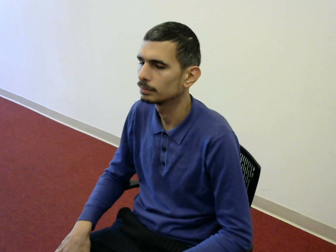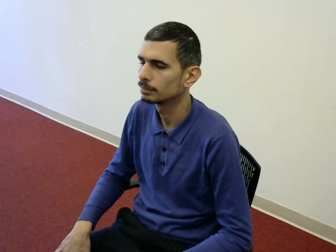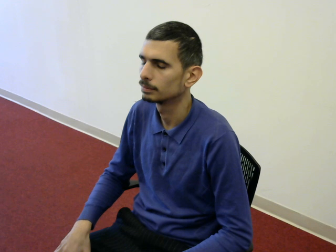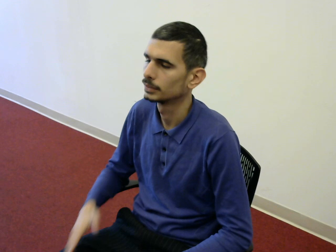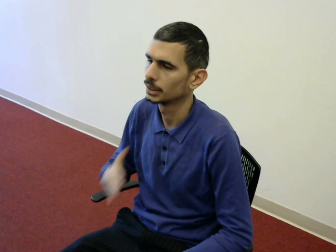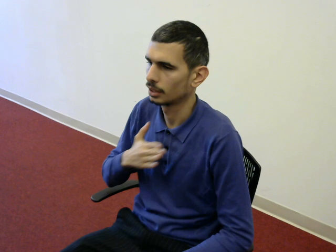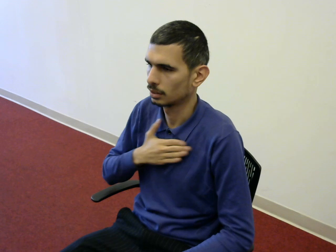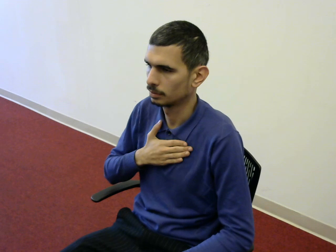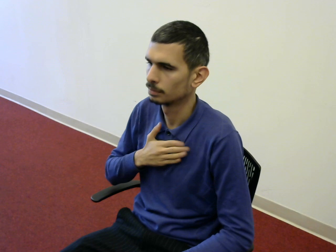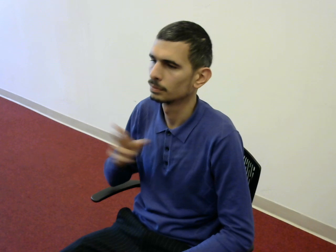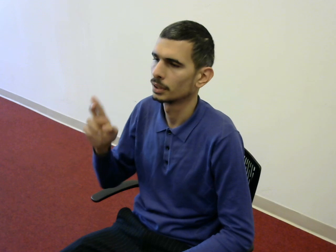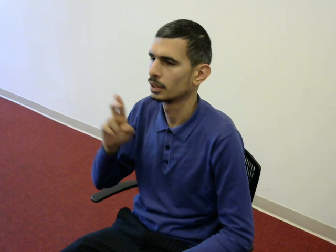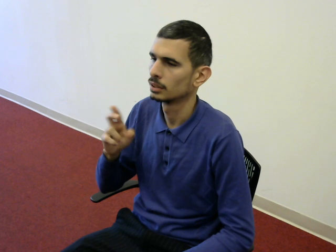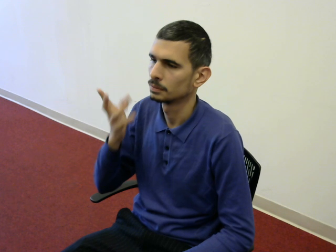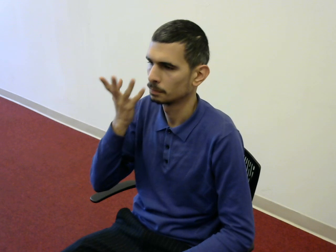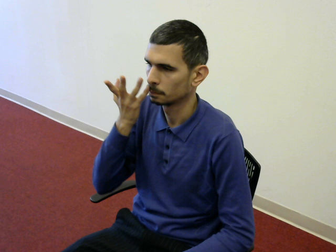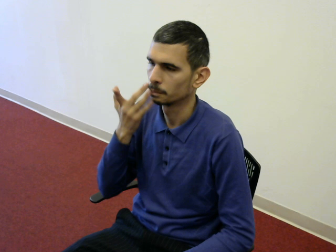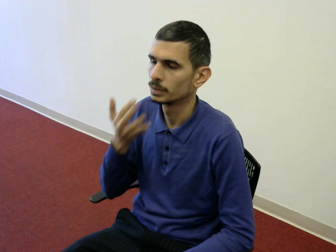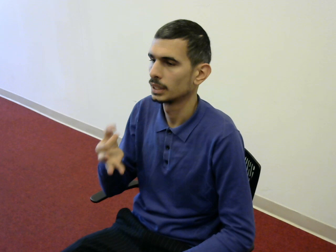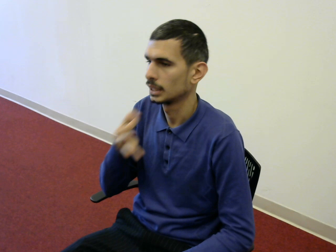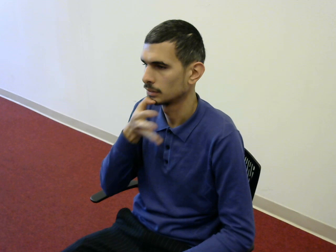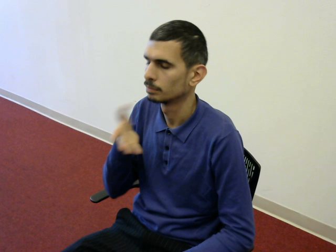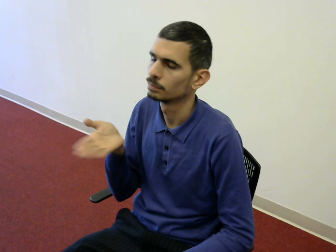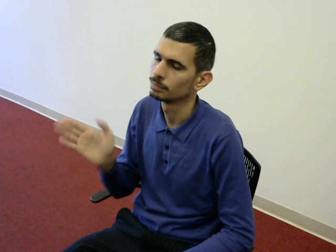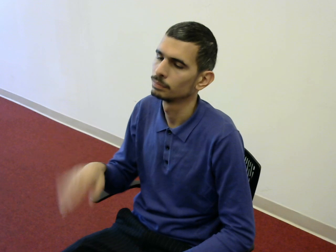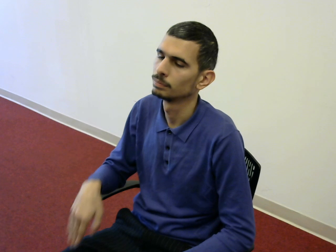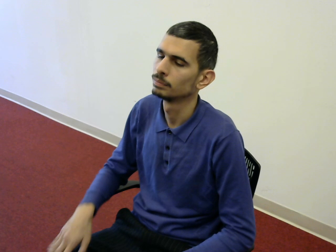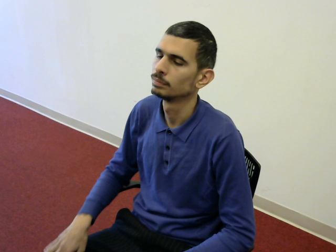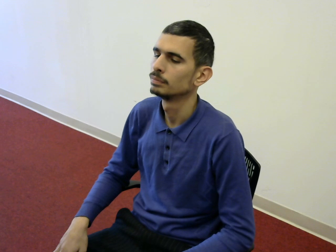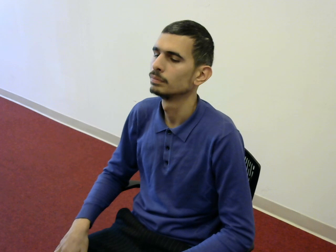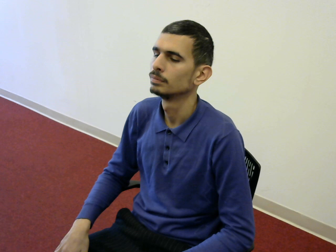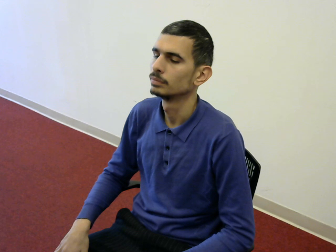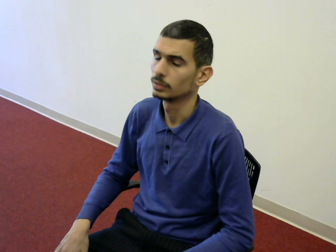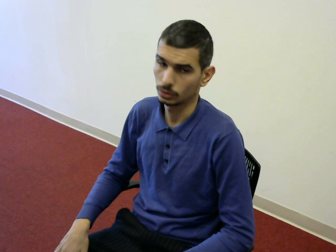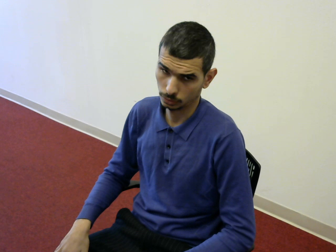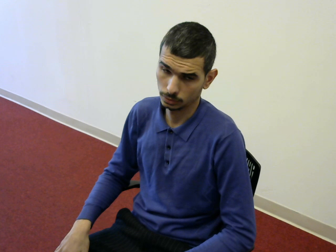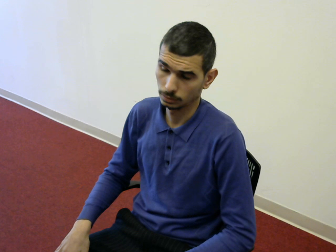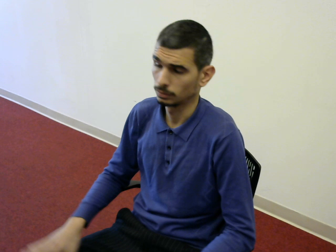Mənim bənövşəyi rəngdən xoşum gəlir